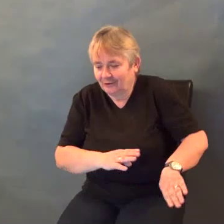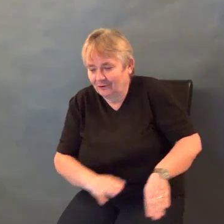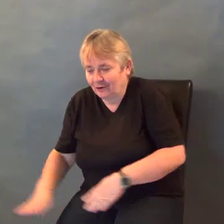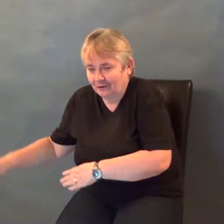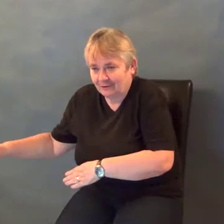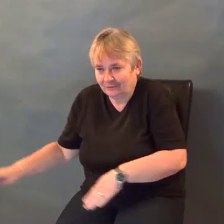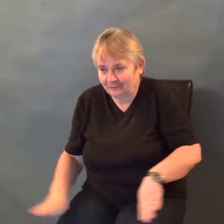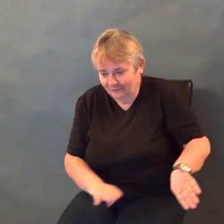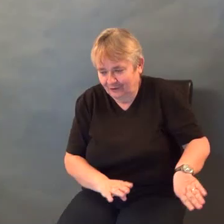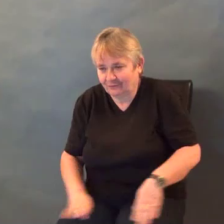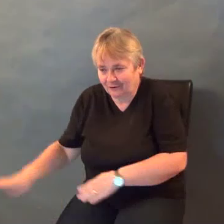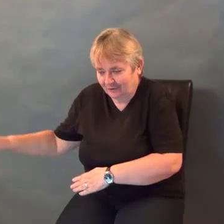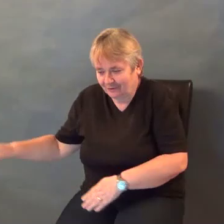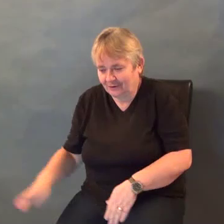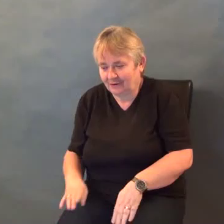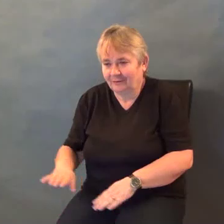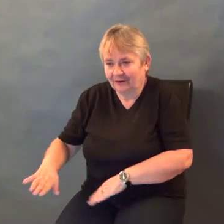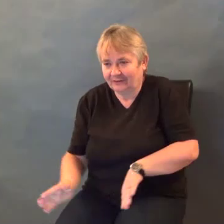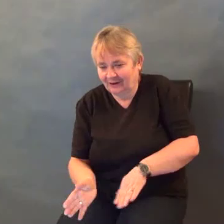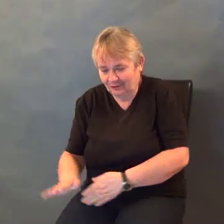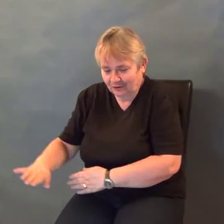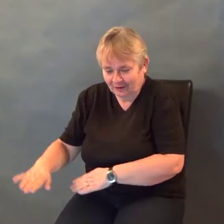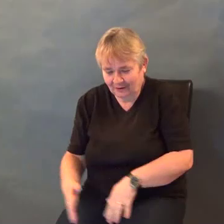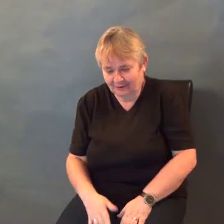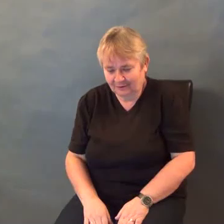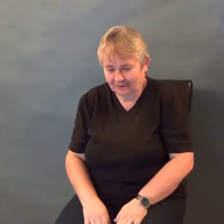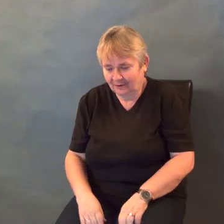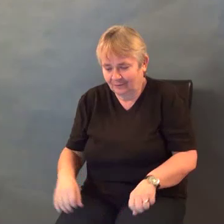Łyżwy i deskorolka można.